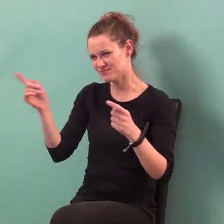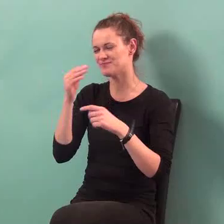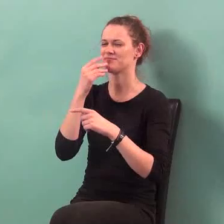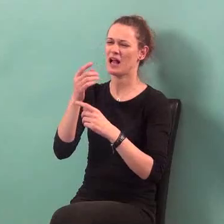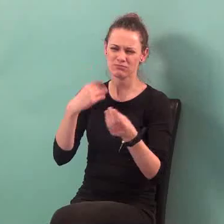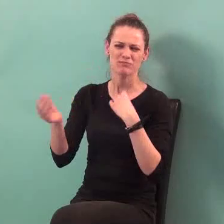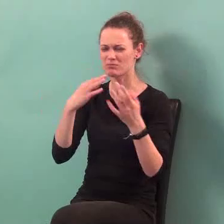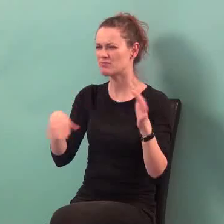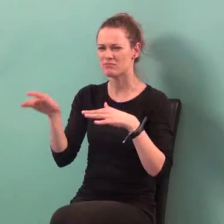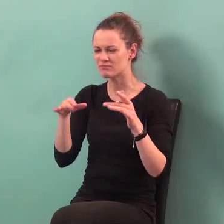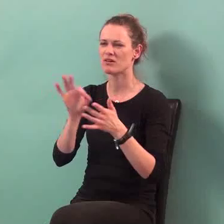Jedzą.